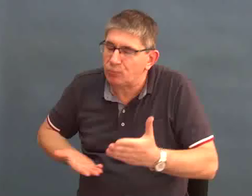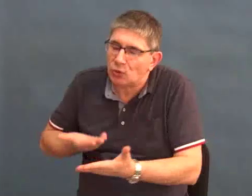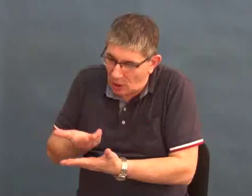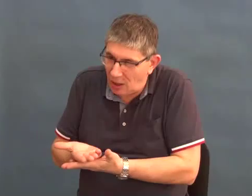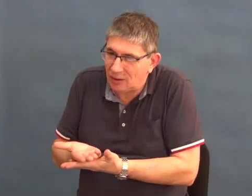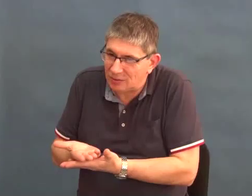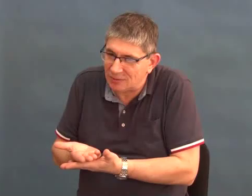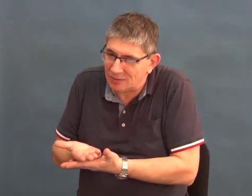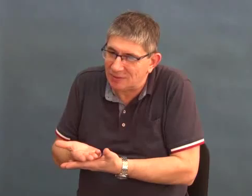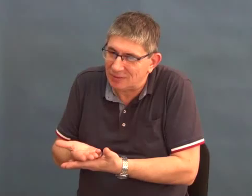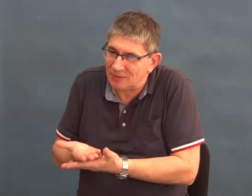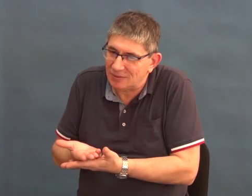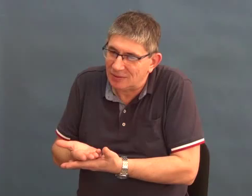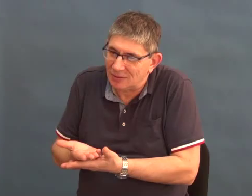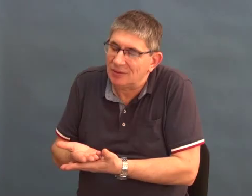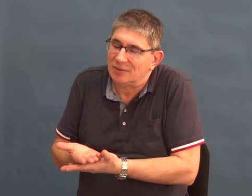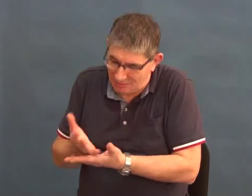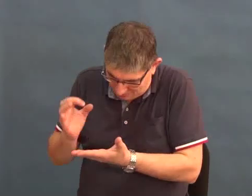Podanie.